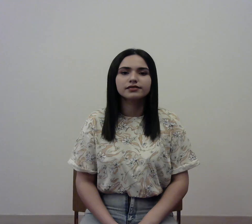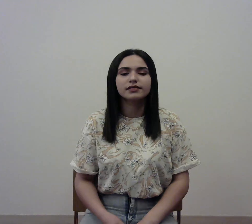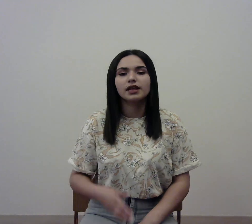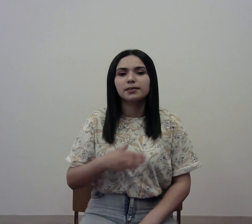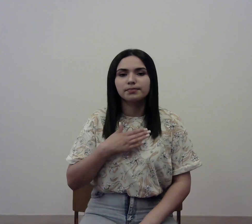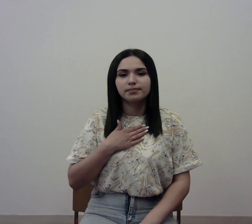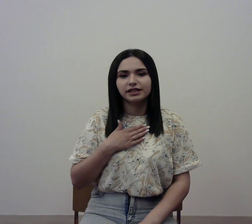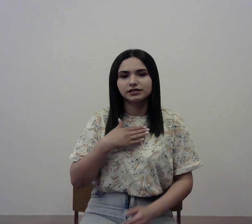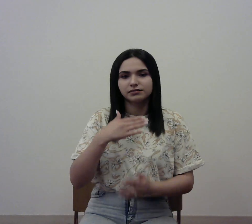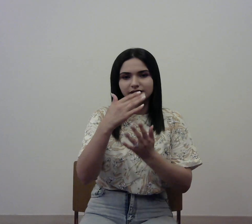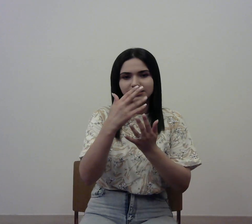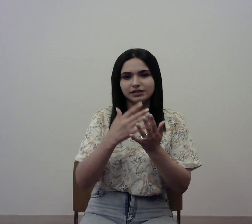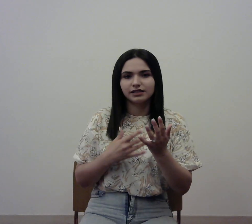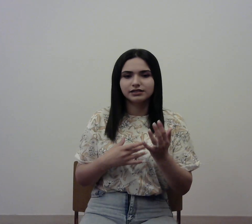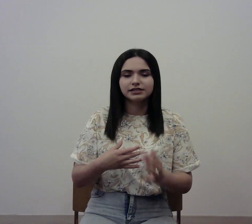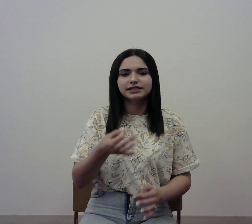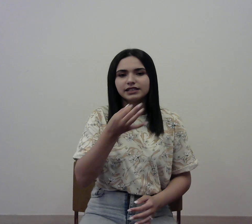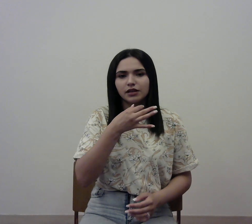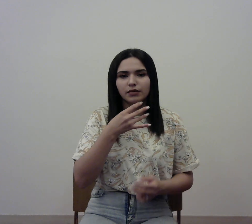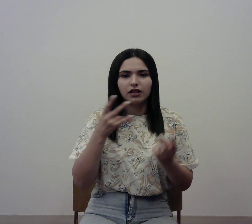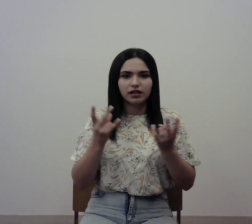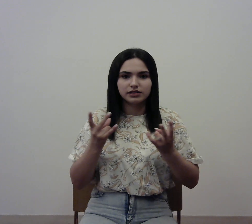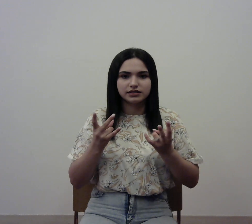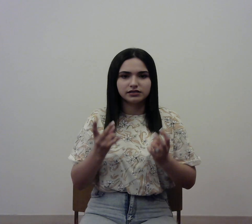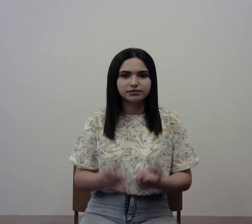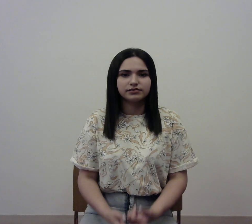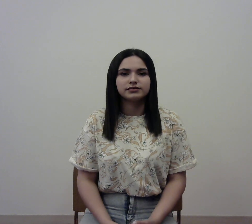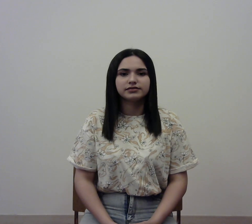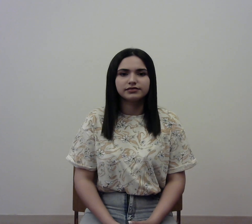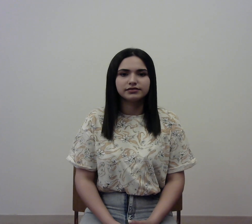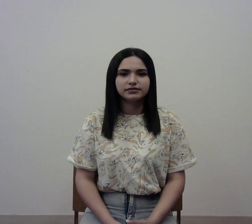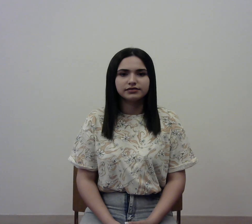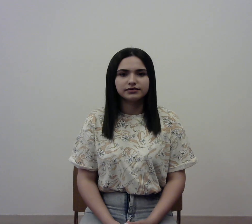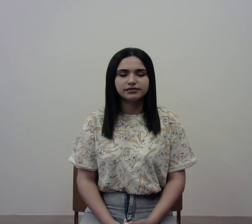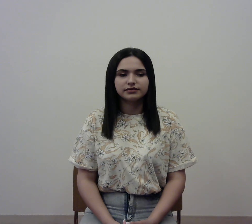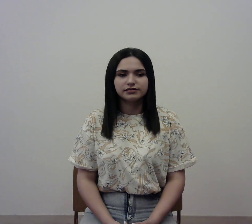Mənə siyahıdakı dərmanlar lazımdır